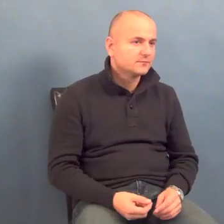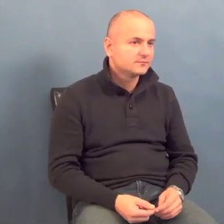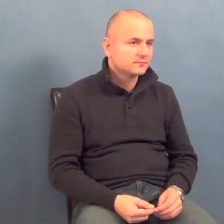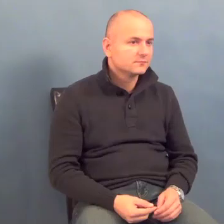Dobrze.